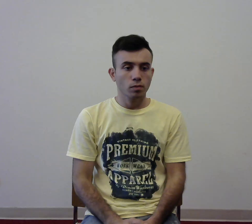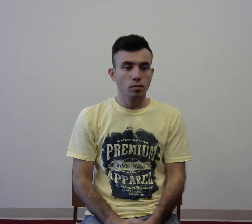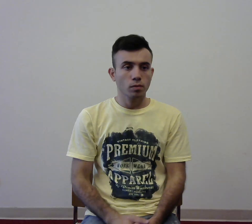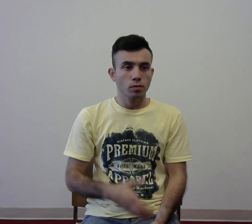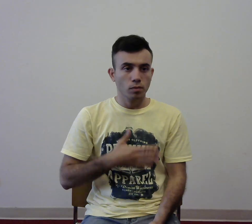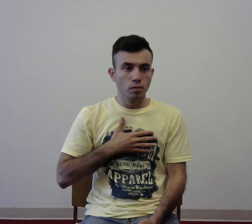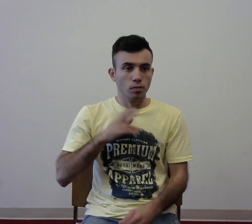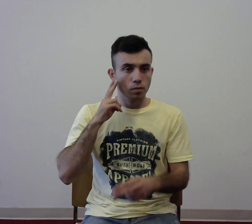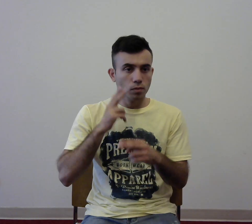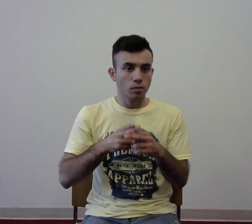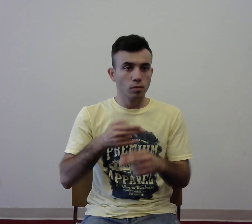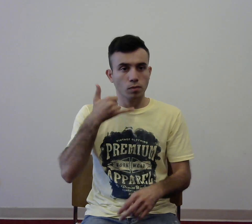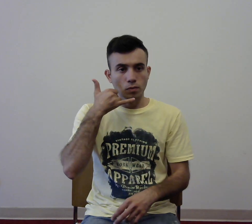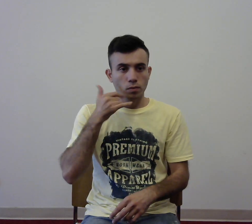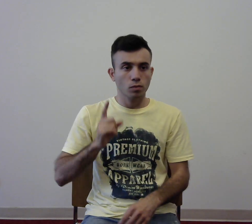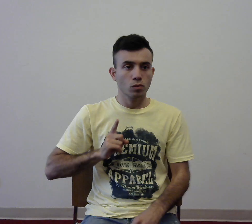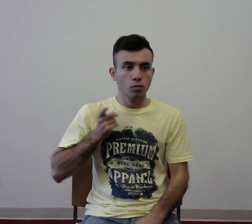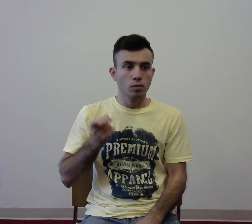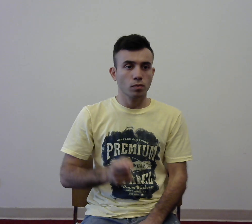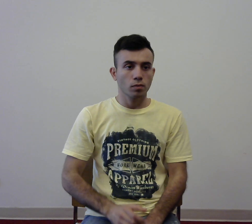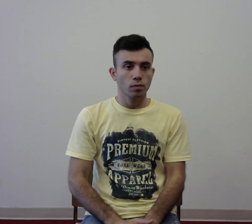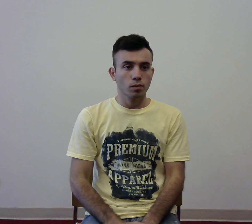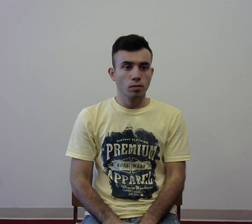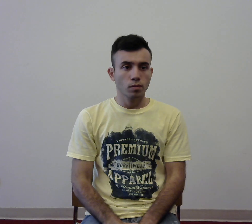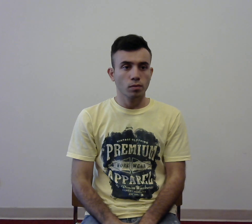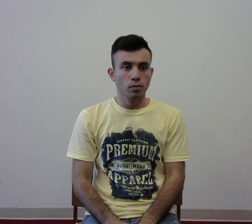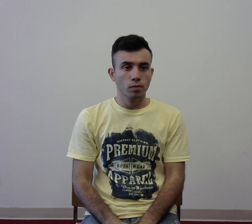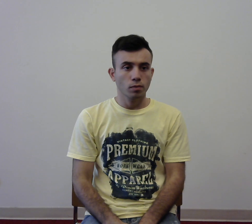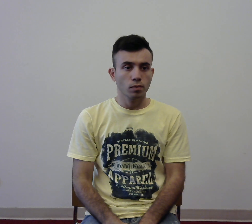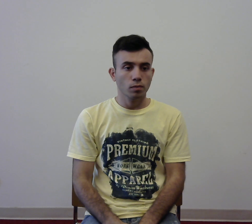Mənim qardaşım telefon ustasıdır